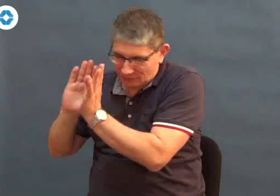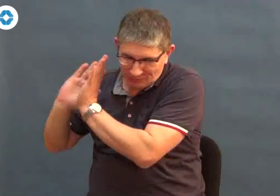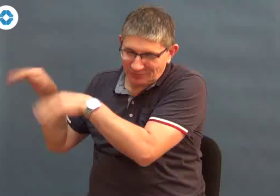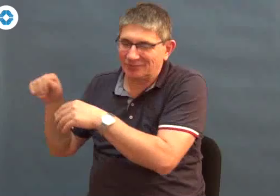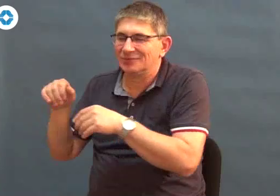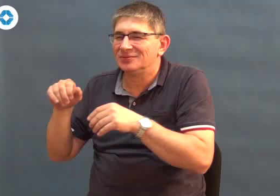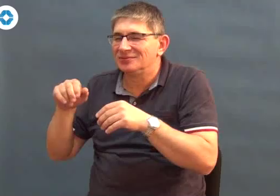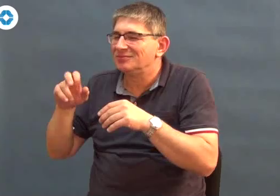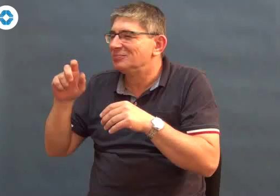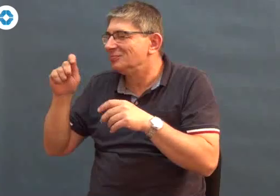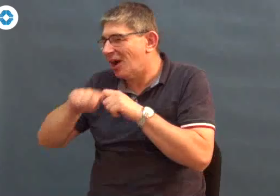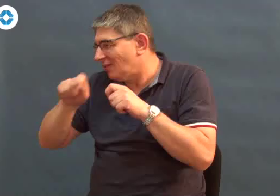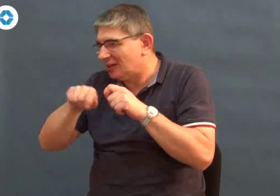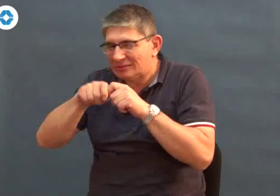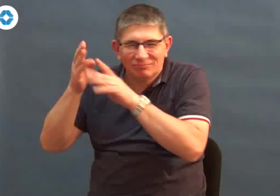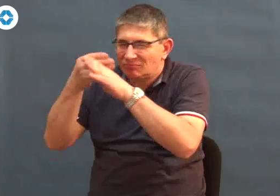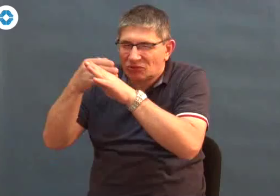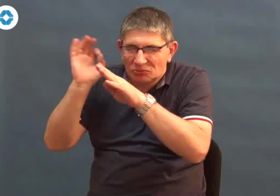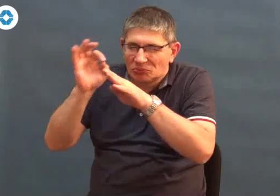Sprawdzają i otwierają po kolei wszystkie drzwi.